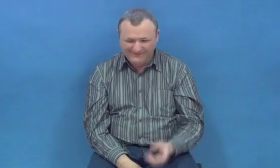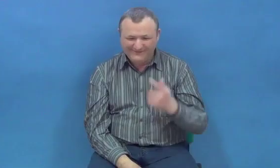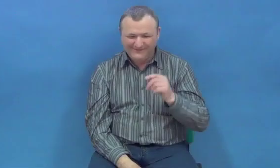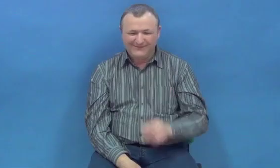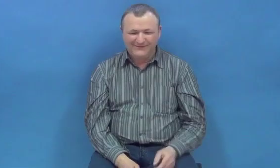Aha.